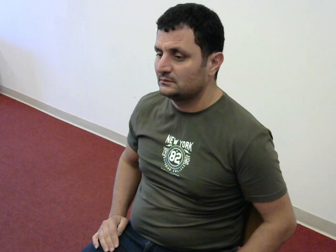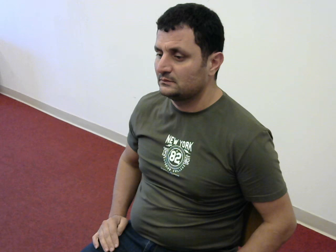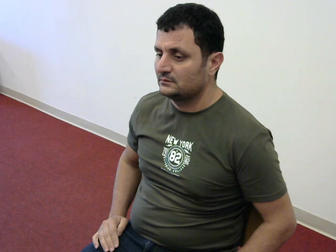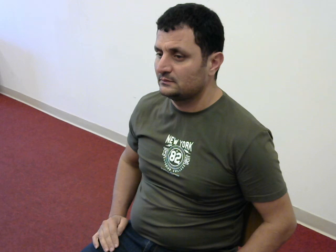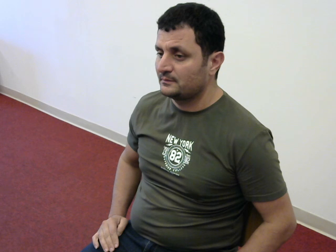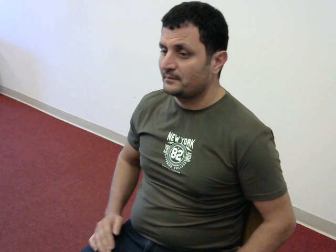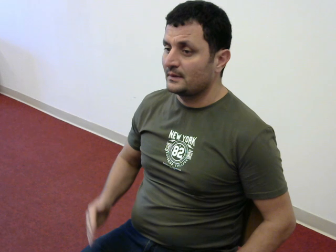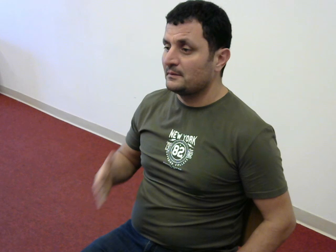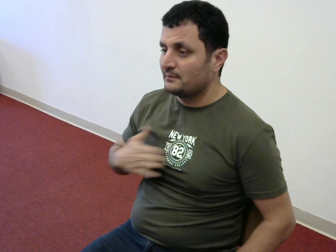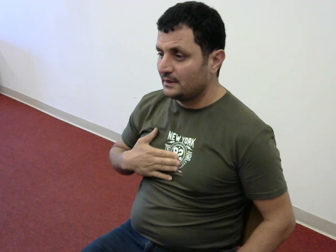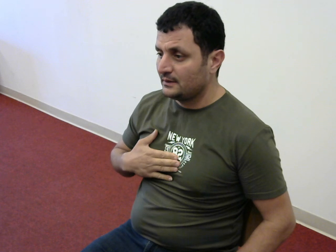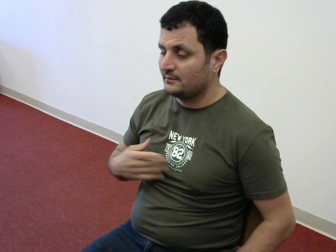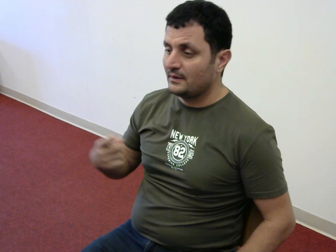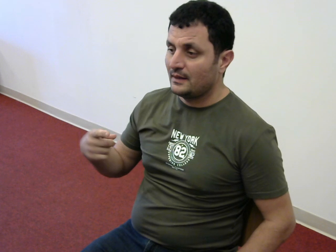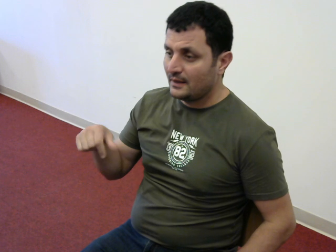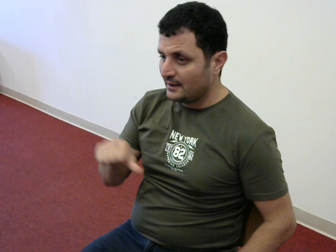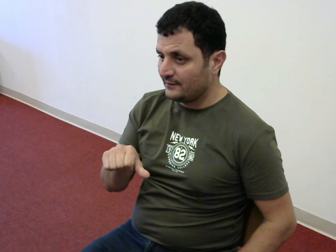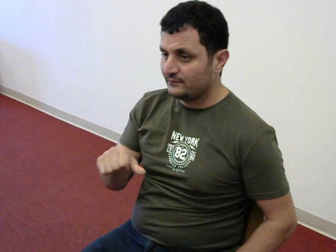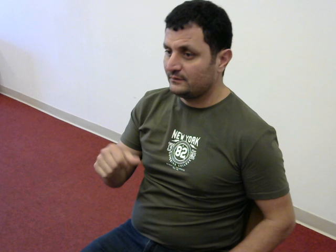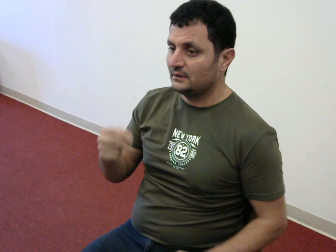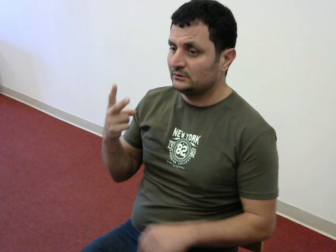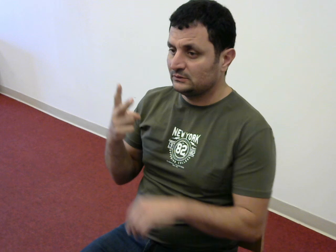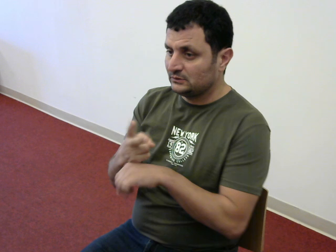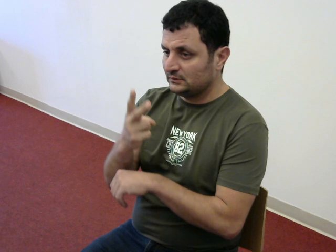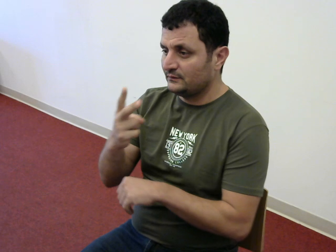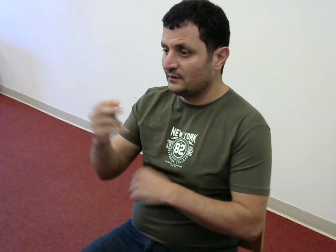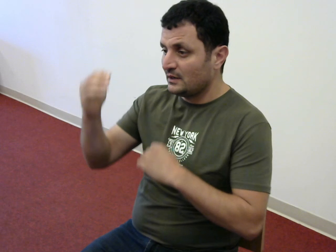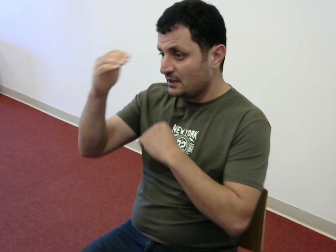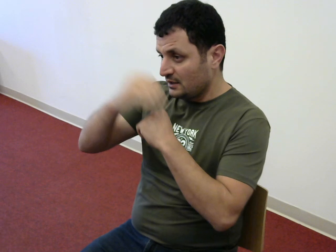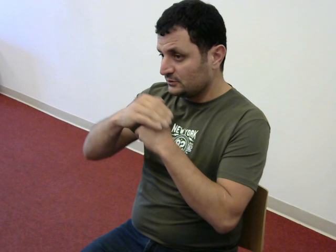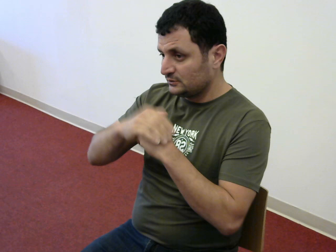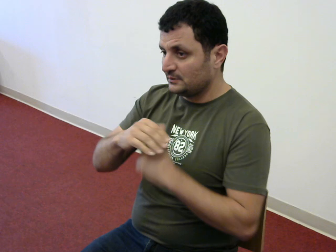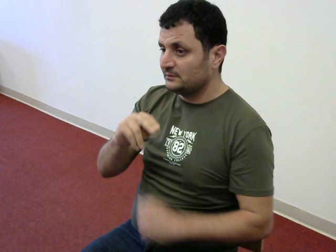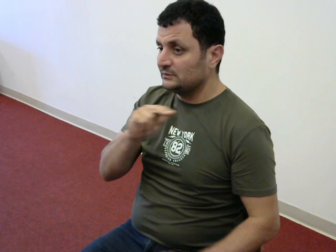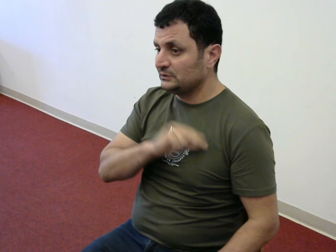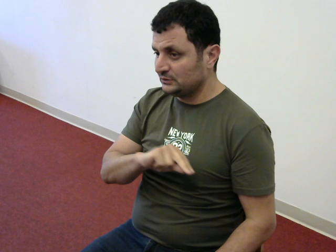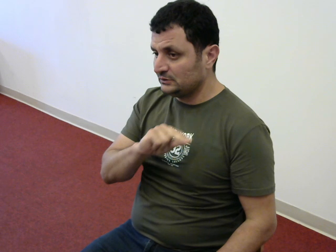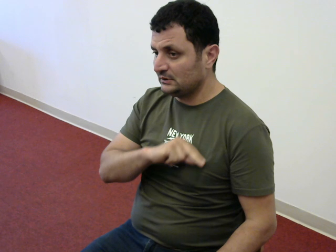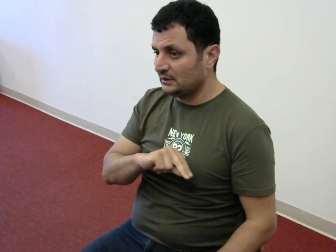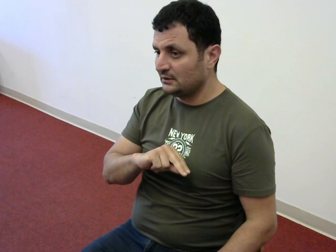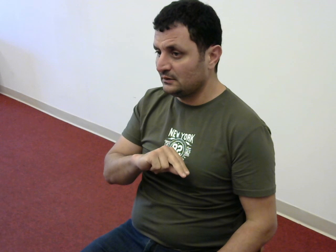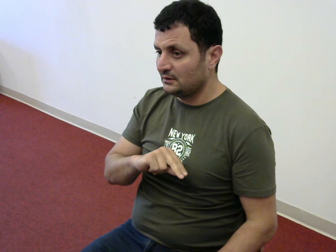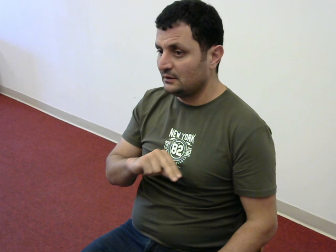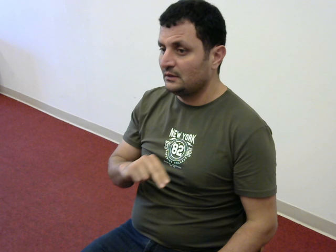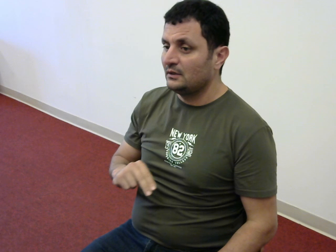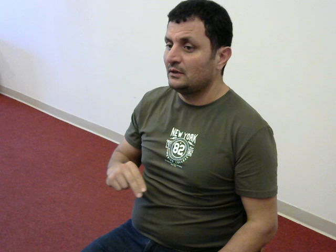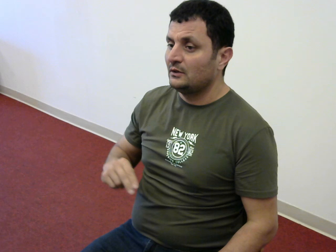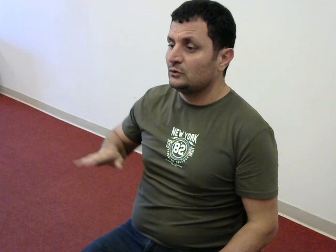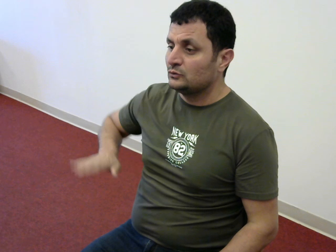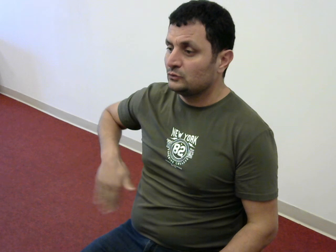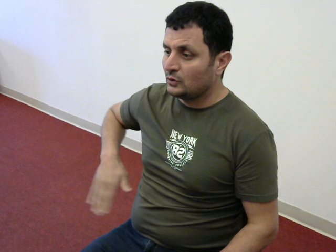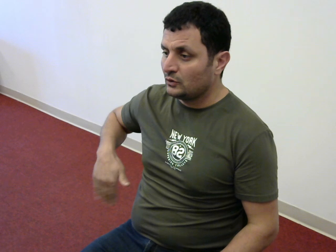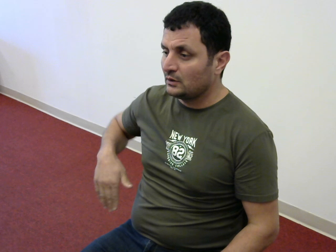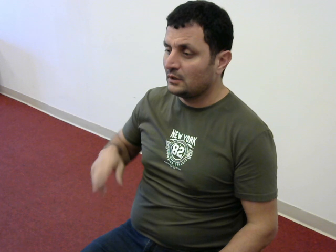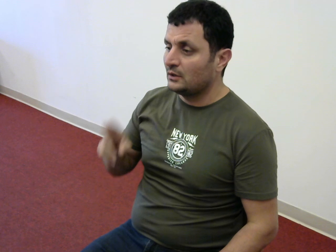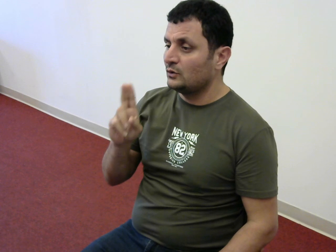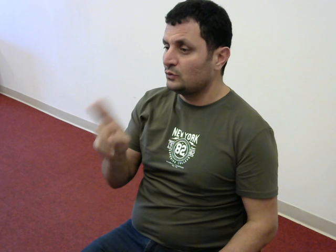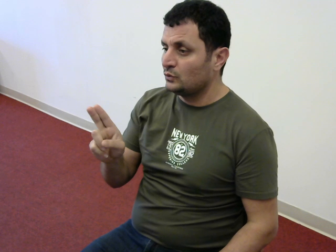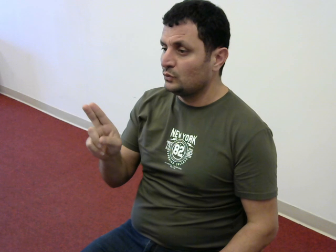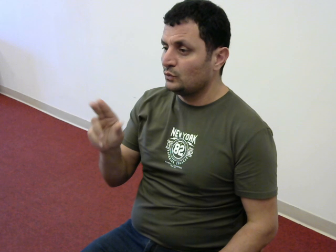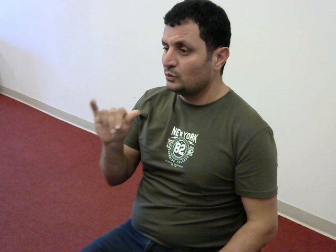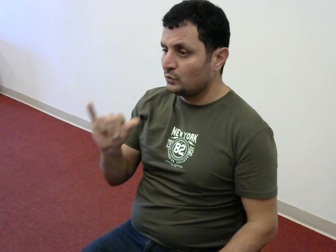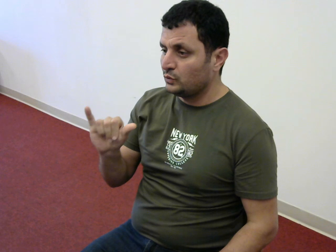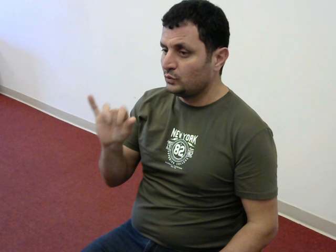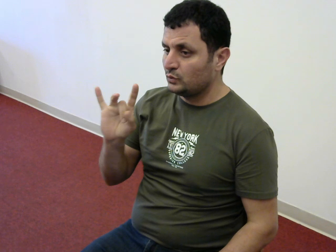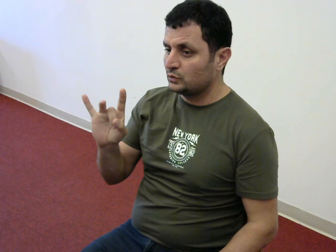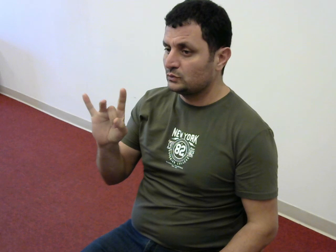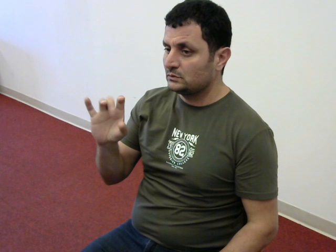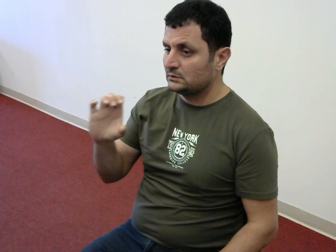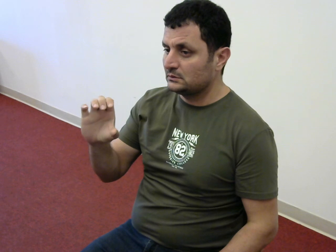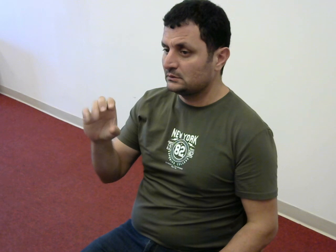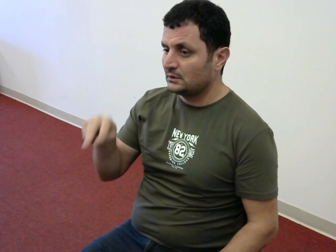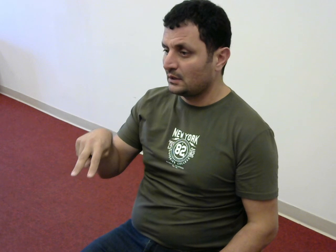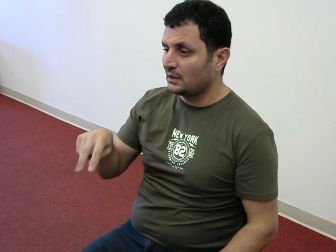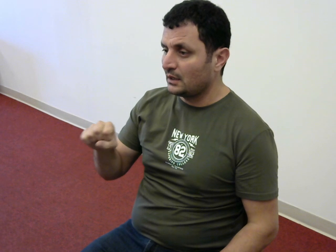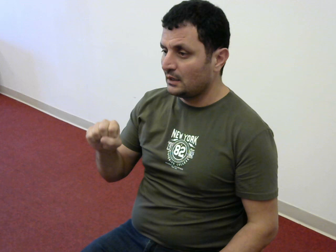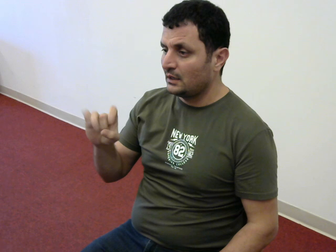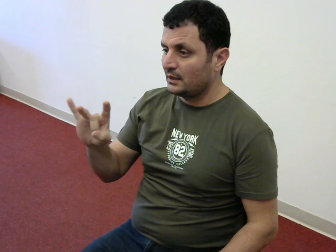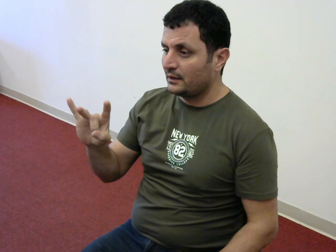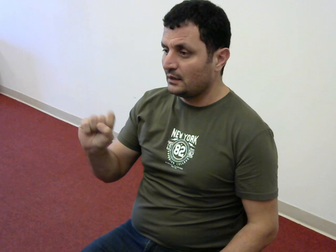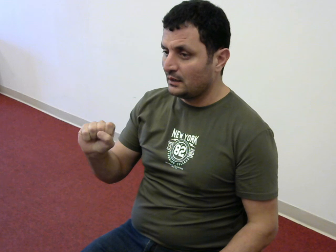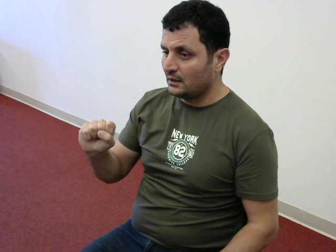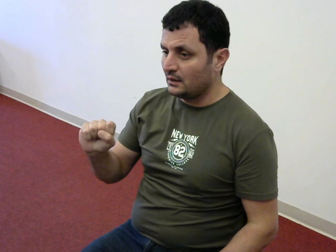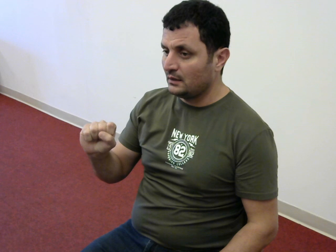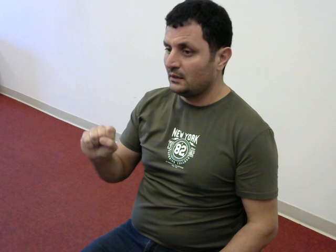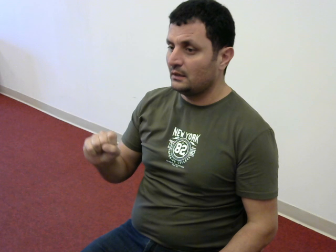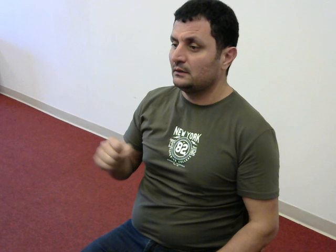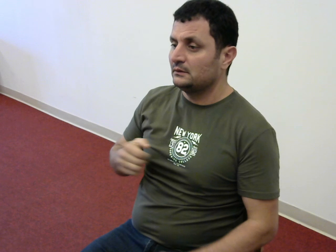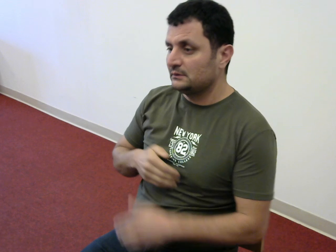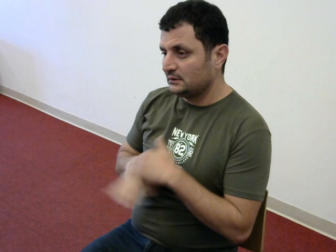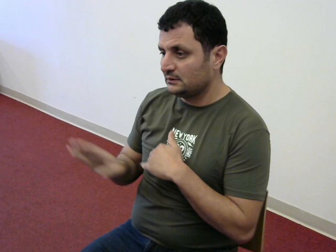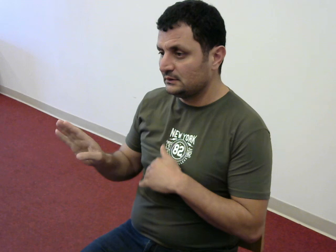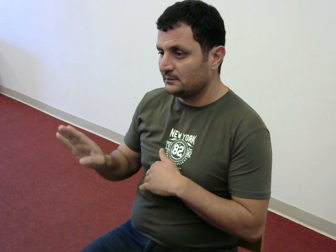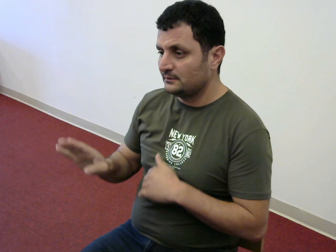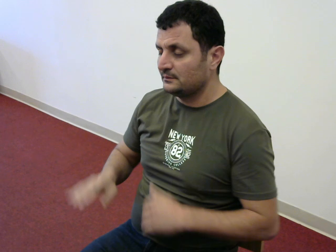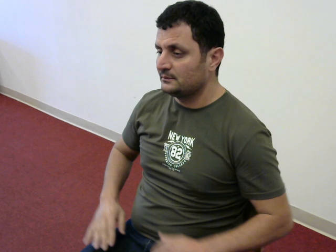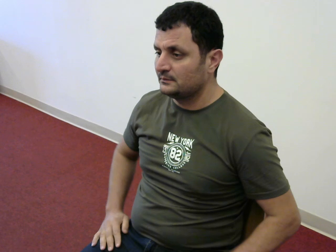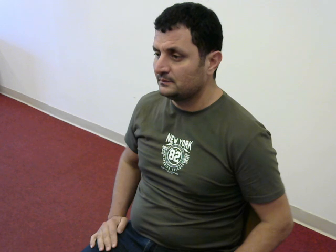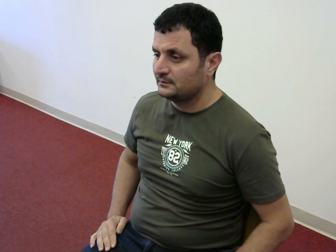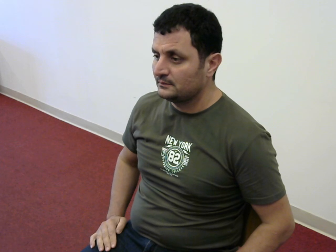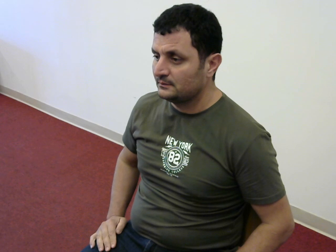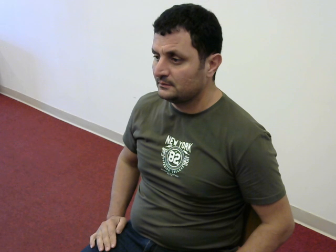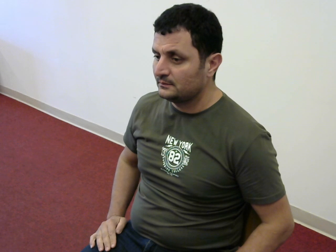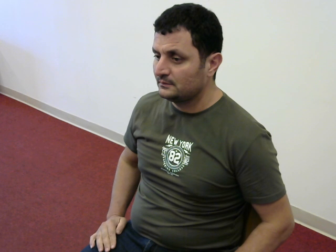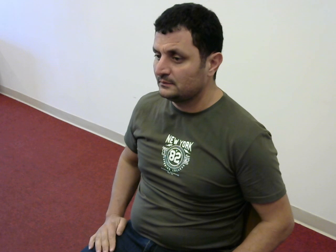Mən həftədə 2 dəfə axşam işdən sonra kursa gedirəm